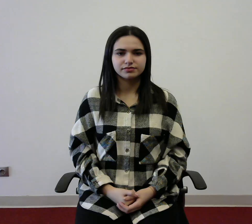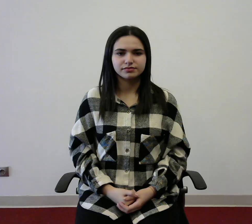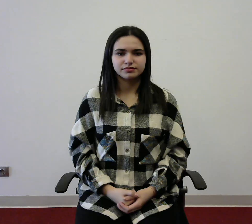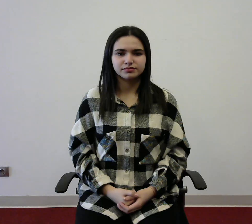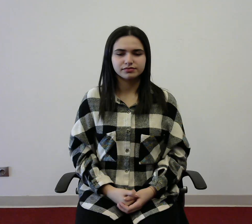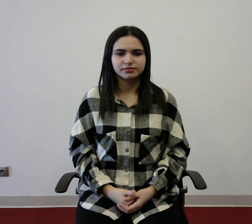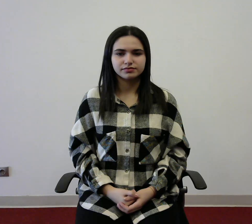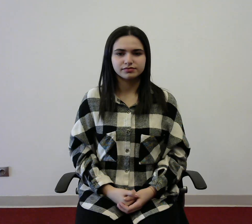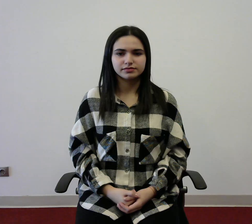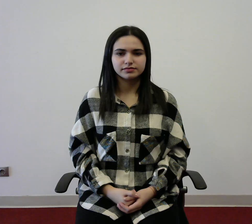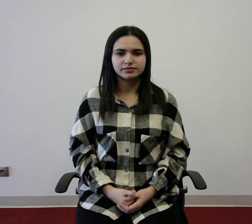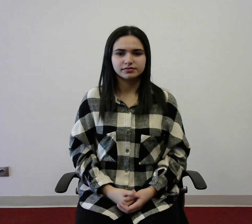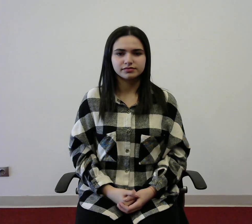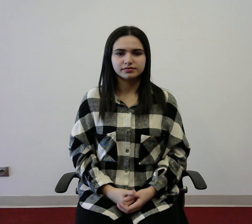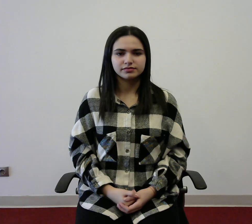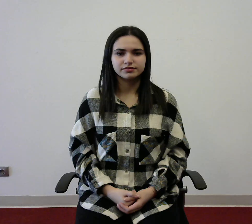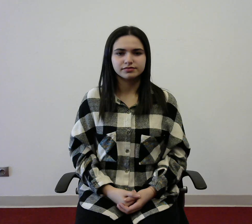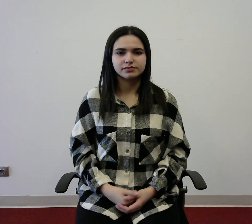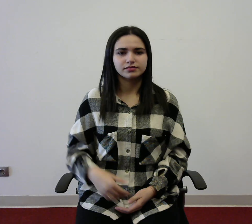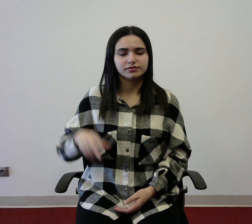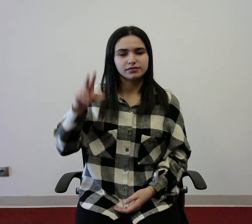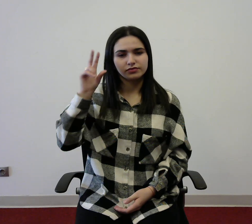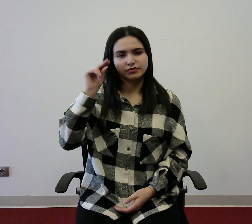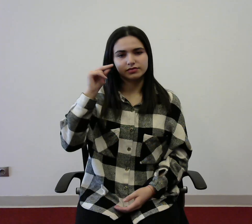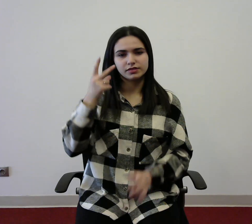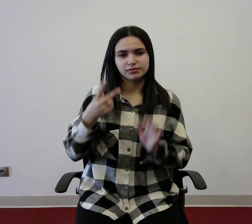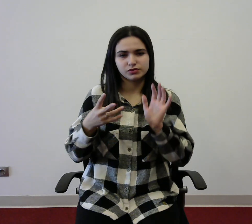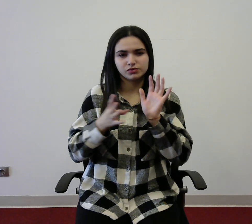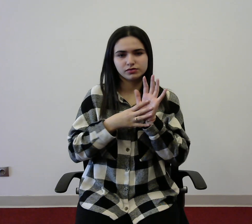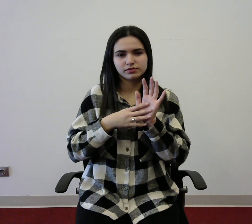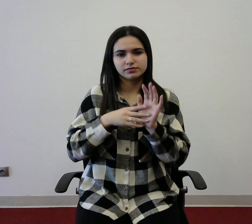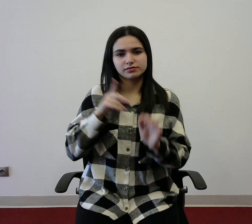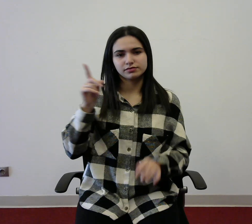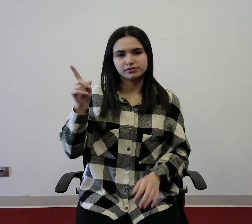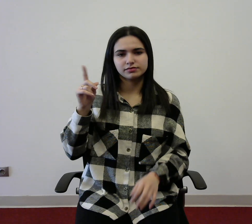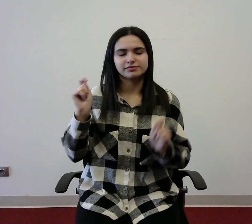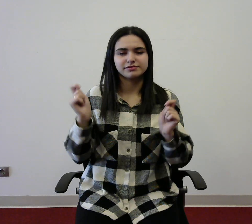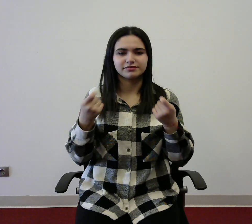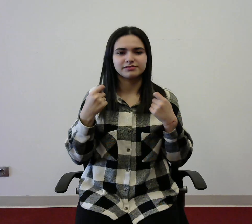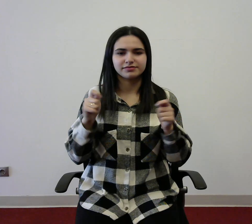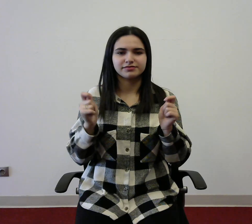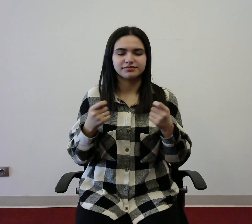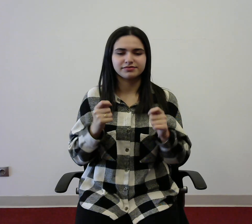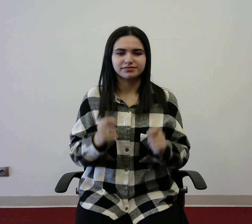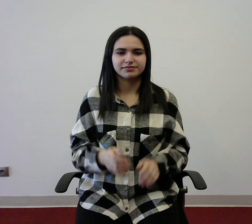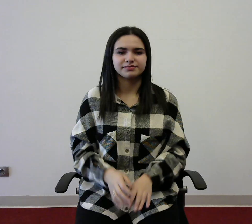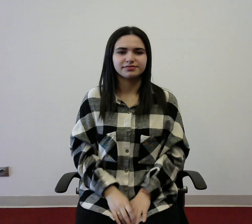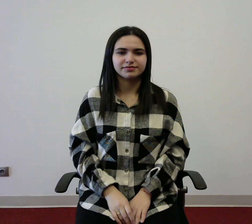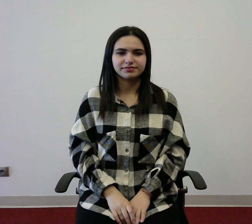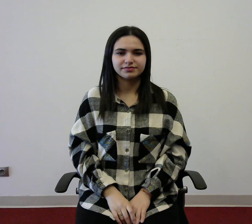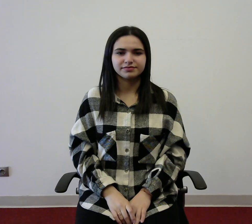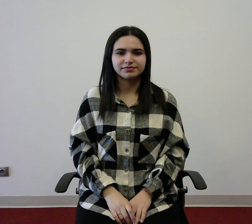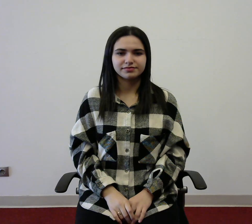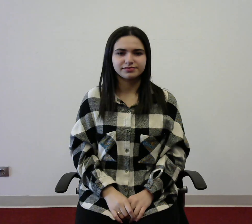Ayın 29-u onun toyudur